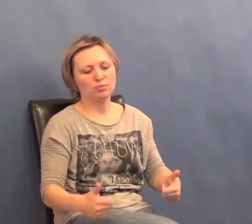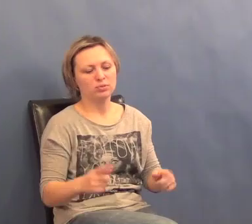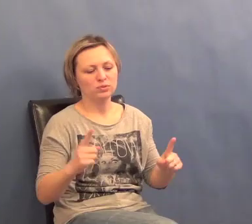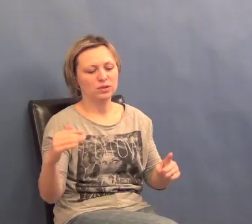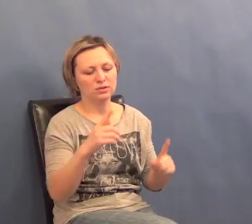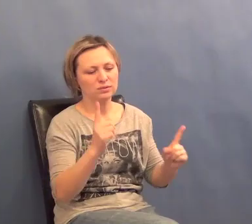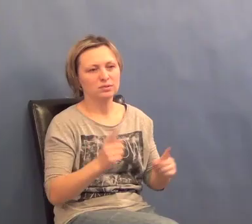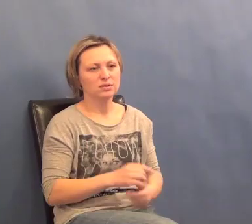Uwaga na nadjeżdżający samochód.